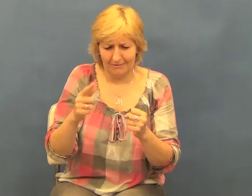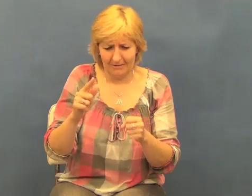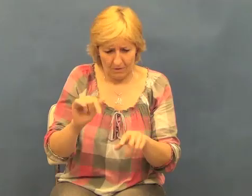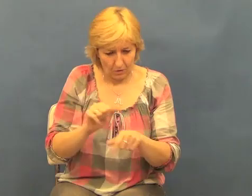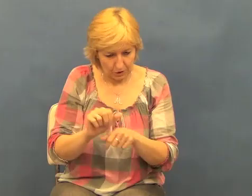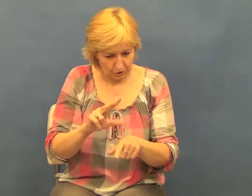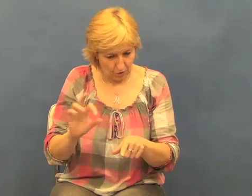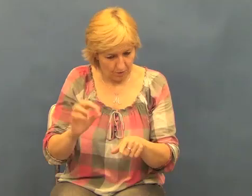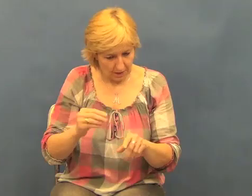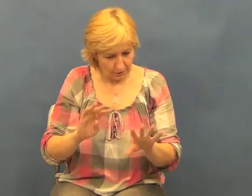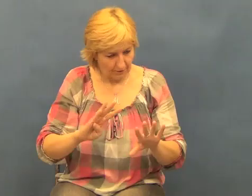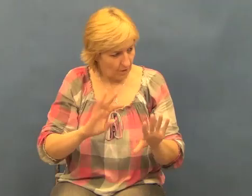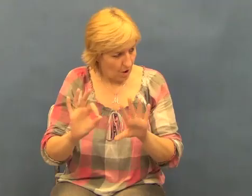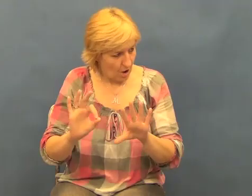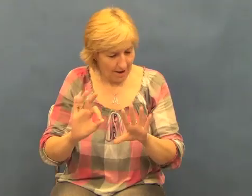To jest godzina trzecia, a nie dziewiąta?